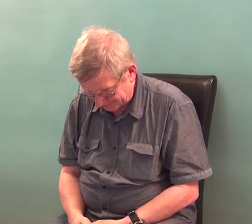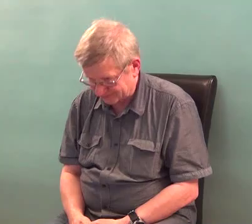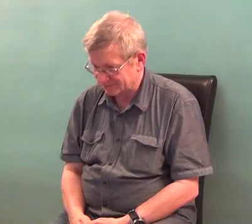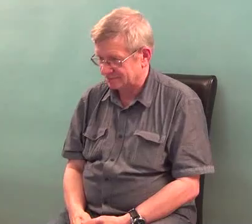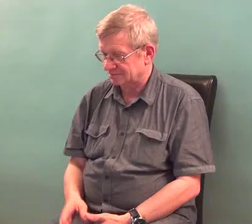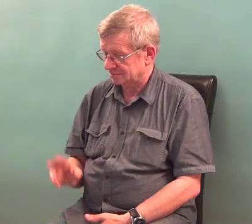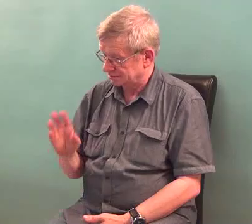Jeszcze dwa?